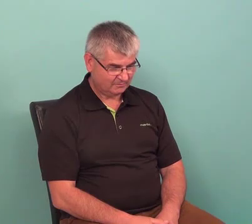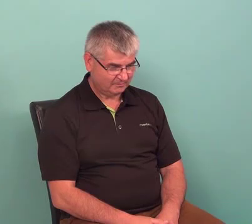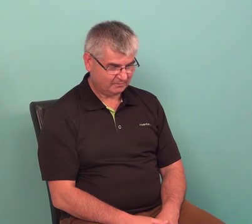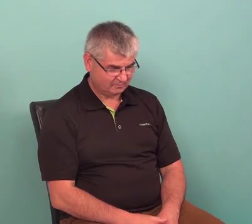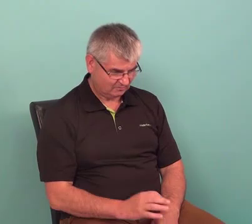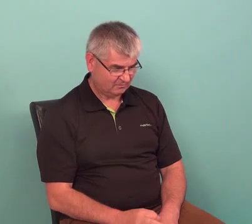Dobrze.